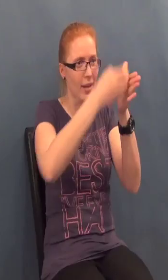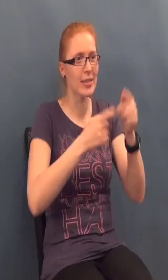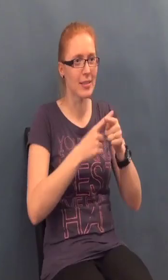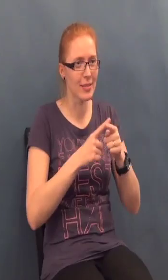Kot.